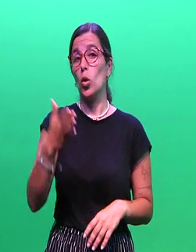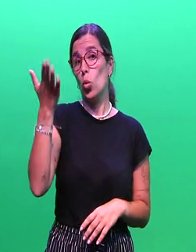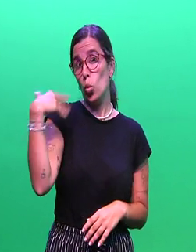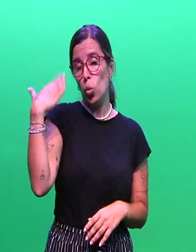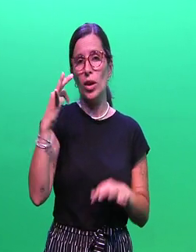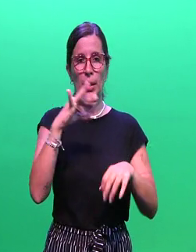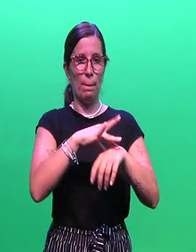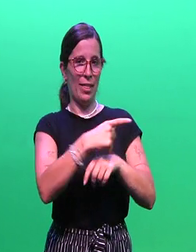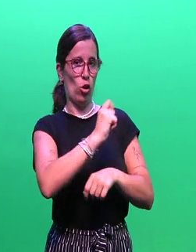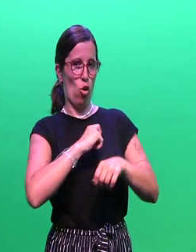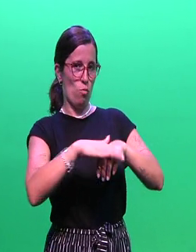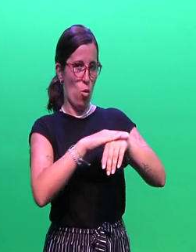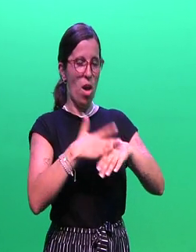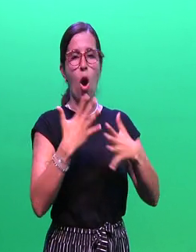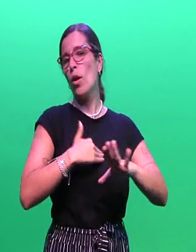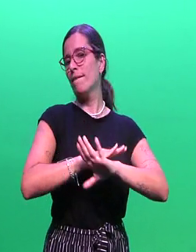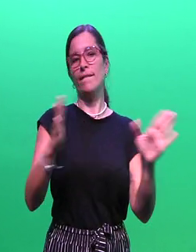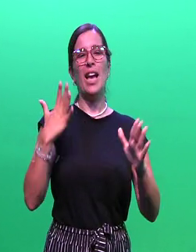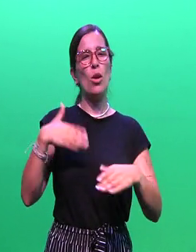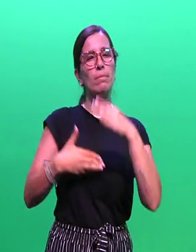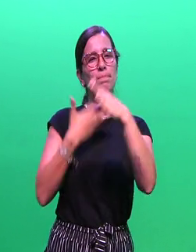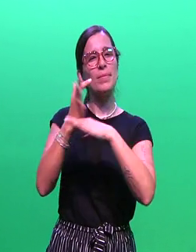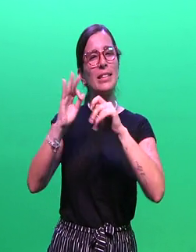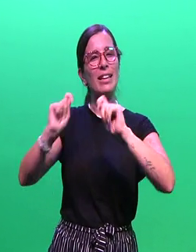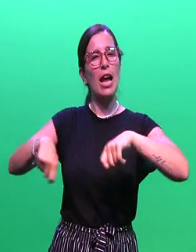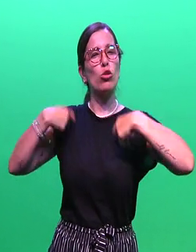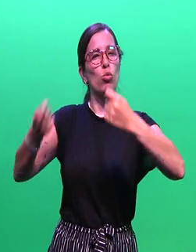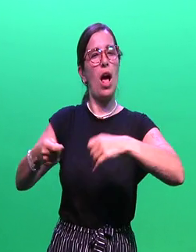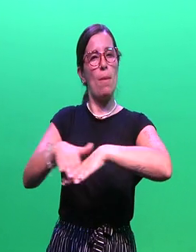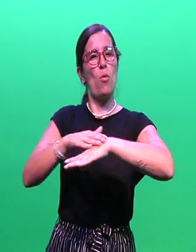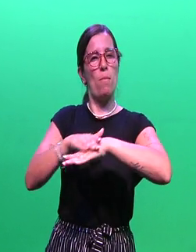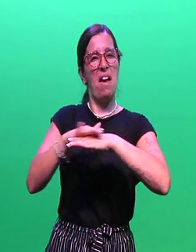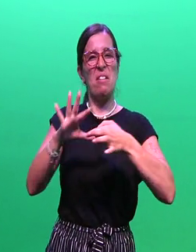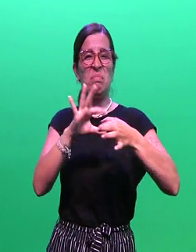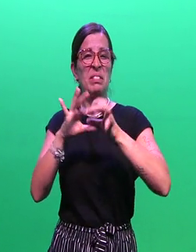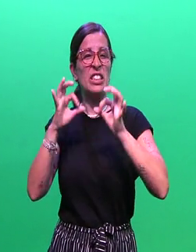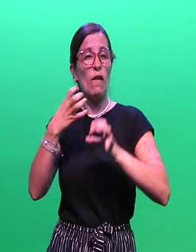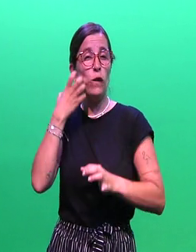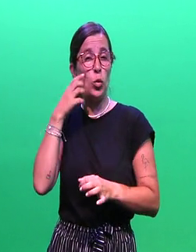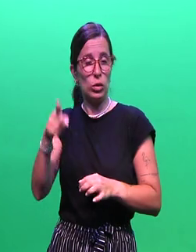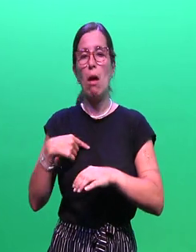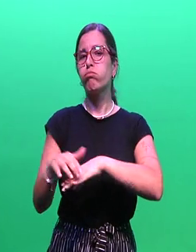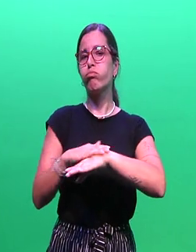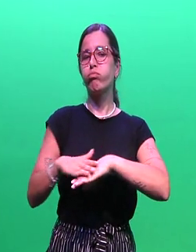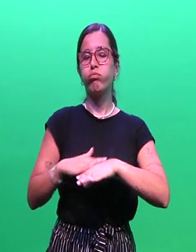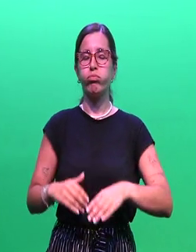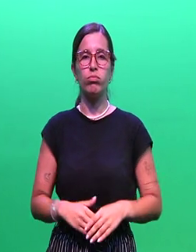Fa temps el metge em va receptar una pomada, però ara ja no me la poso. Ara em poso una pomada natural que es de fruita.